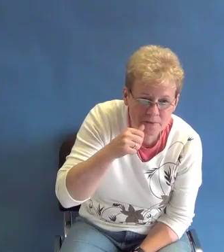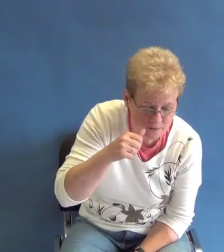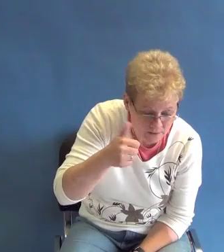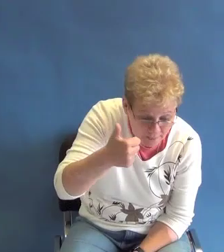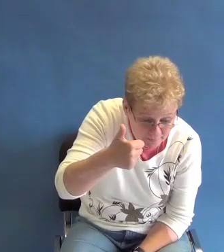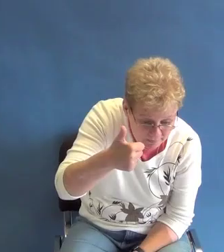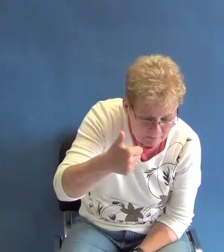Pierwszy.